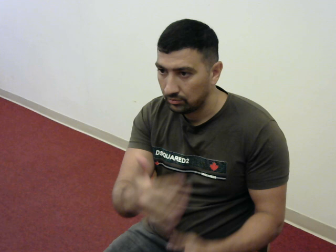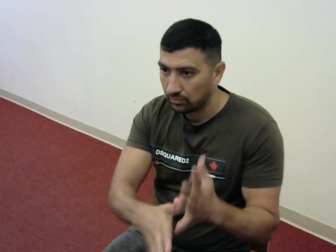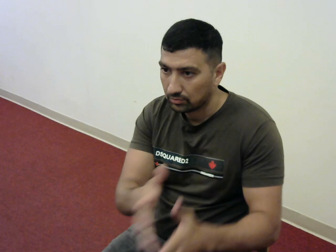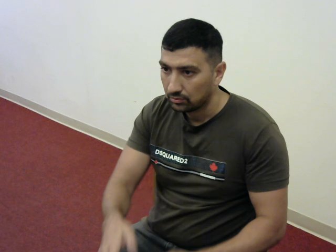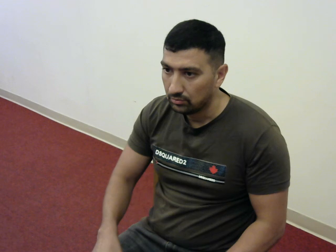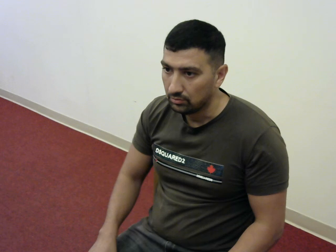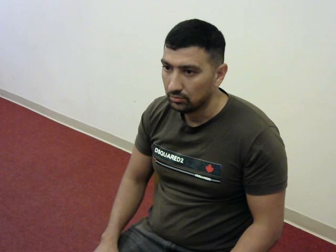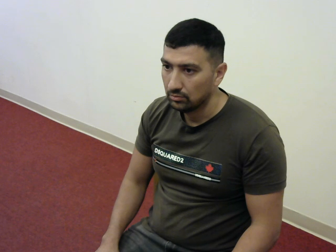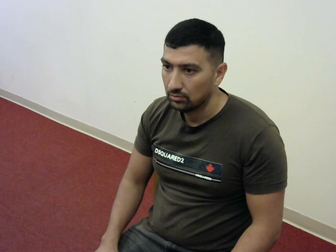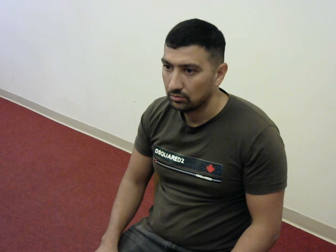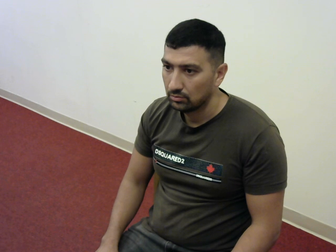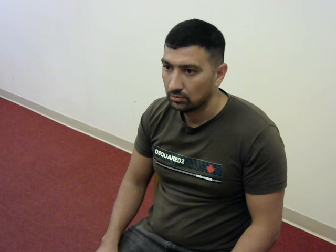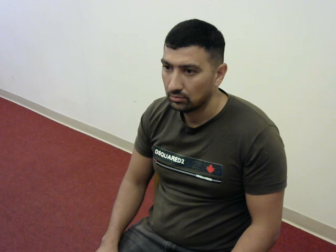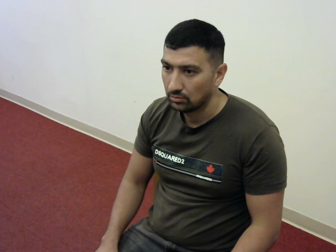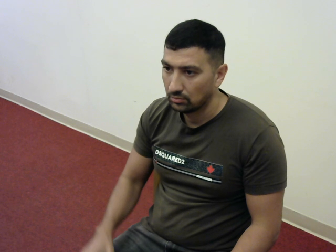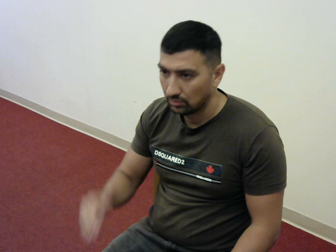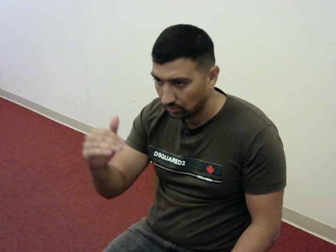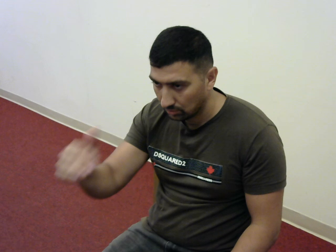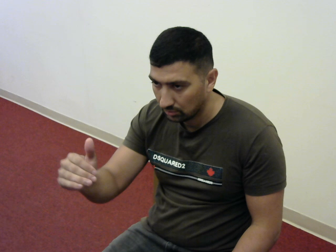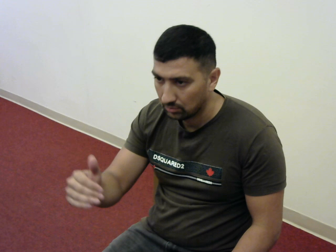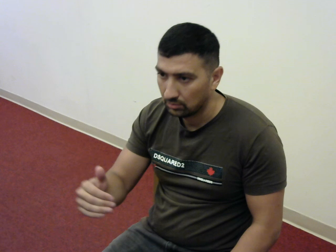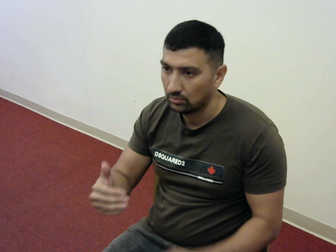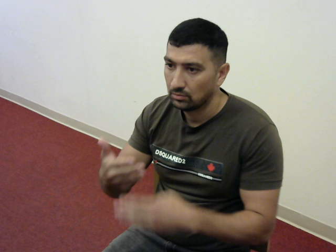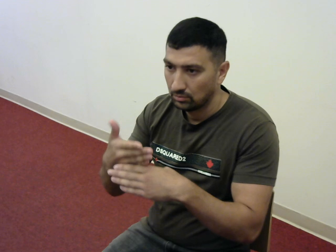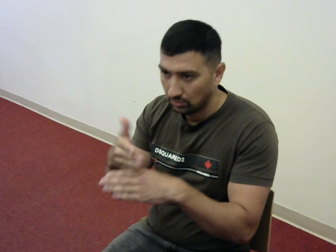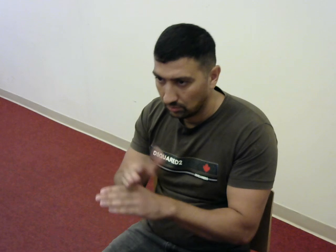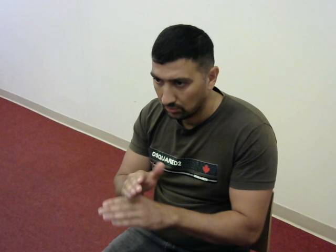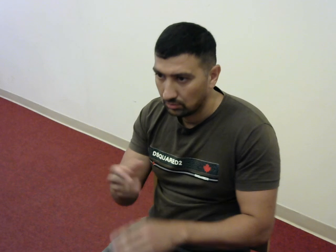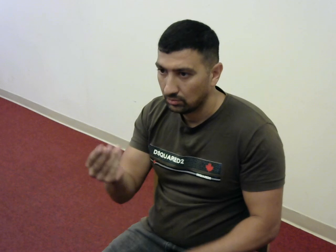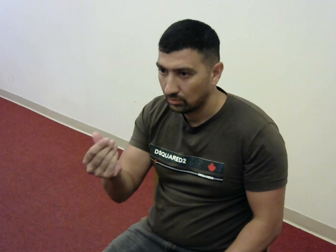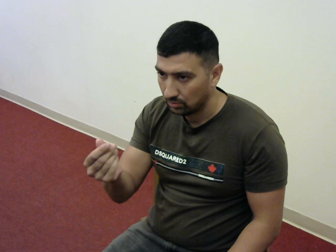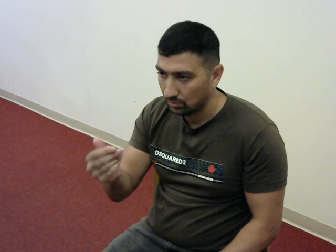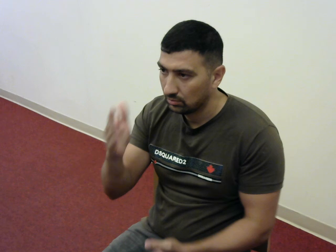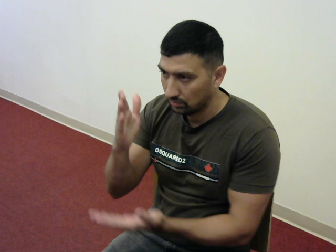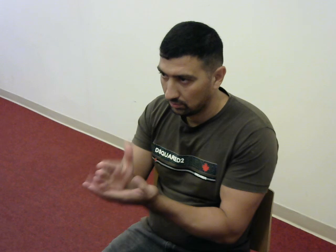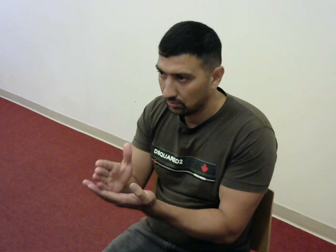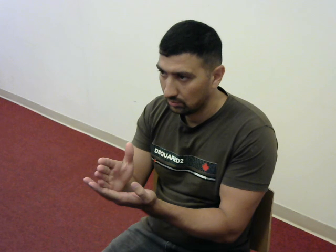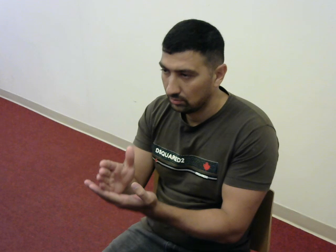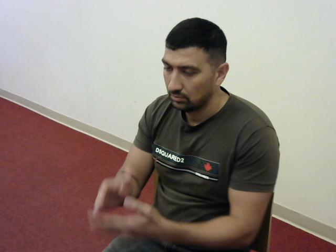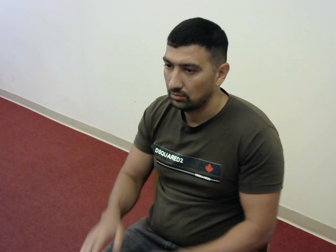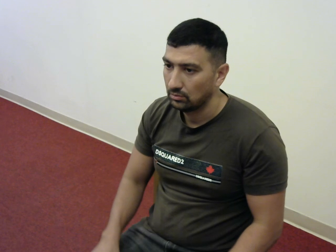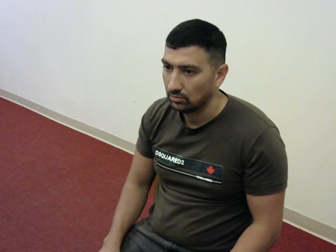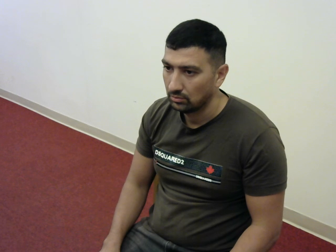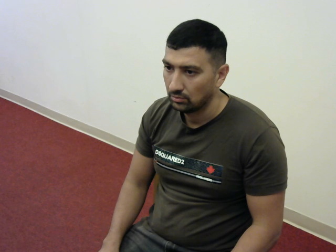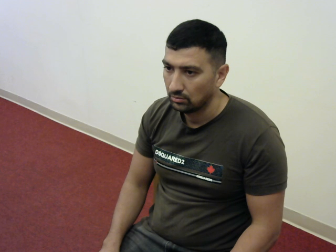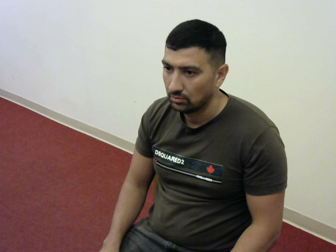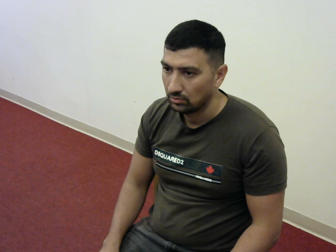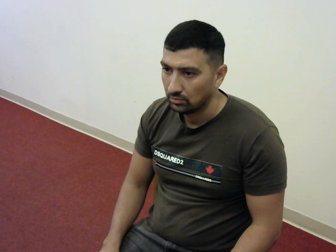Sizdə xırda pul varmı?